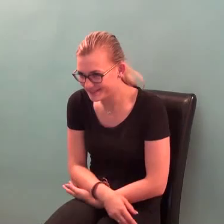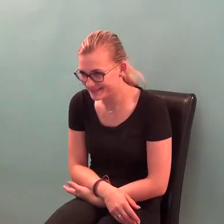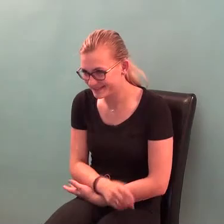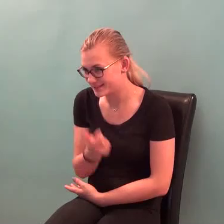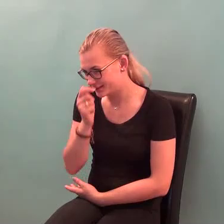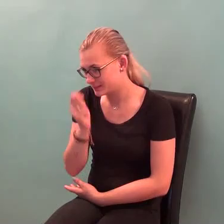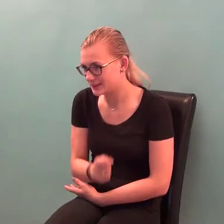Można śmierdzieć.